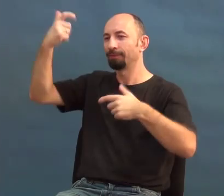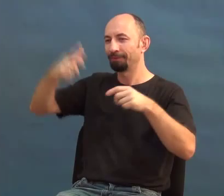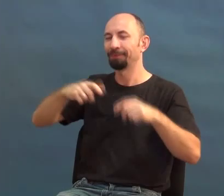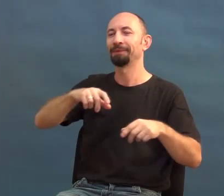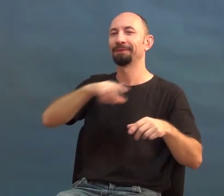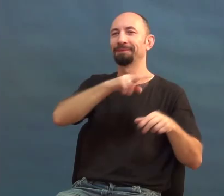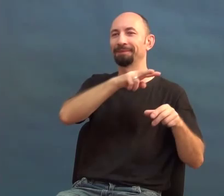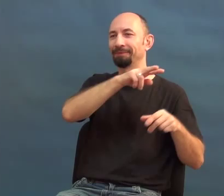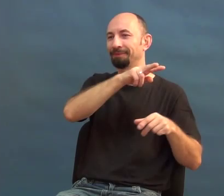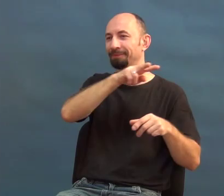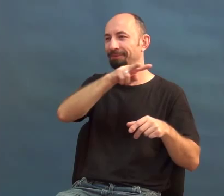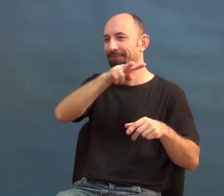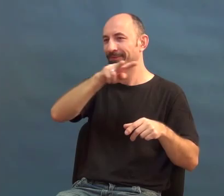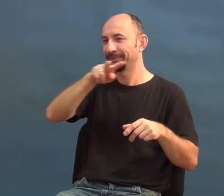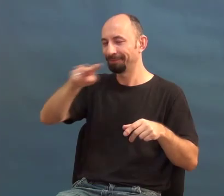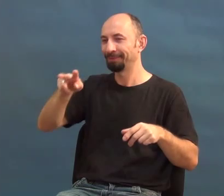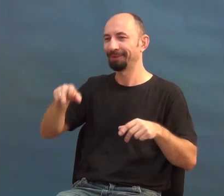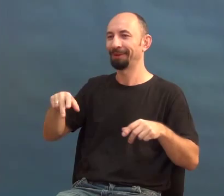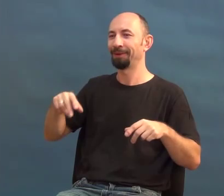Ktoś się rozgląda.